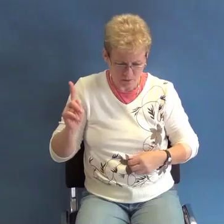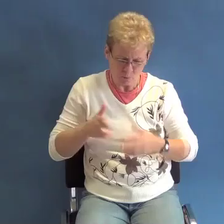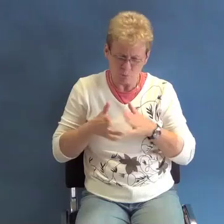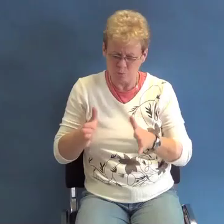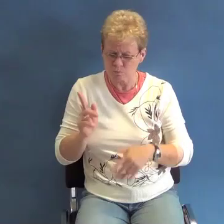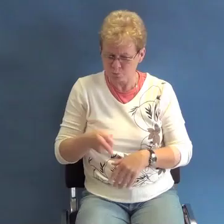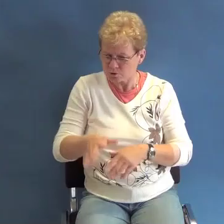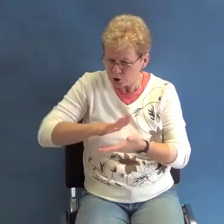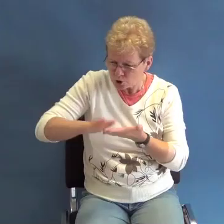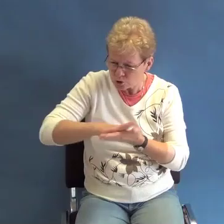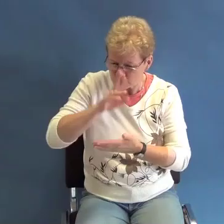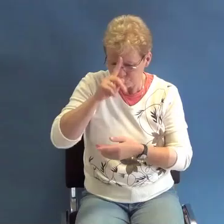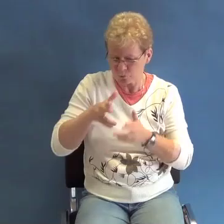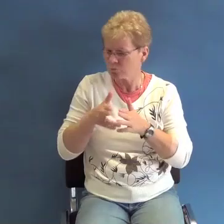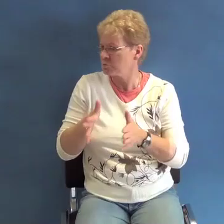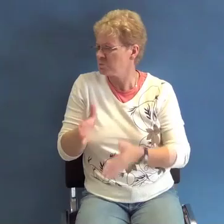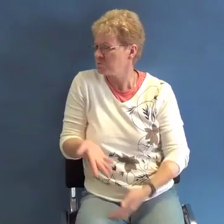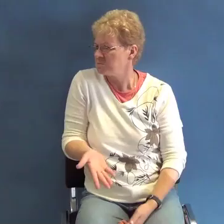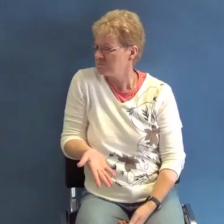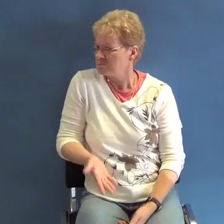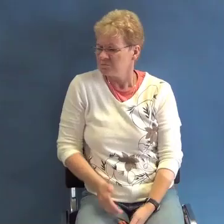Tak, on występuje na ulicy, gdy jest ślisko, taki znak musi tam być i ostrzegać, kojarzę go.